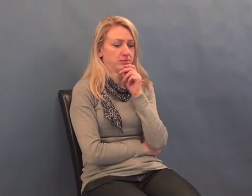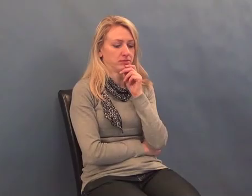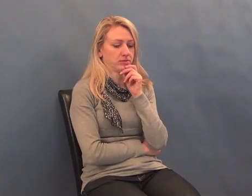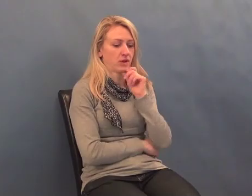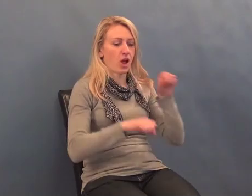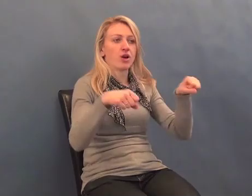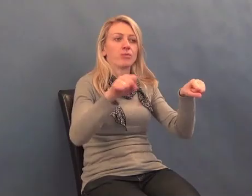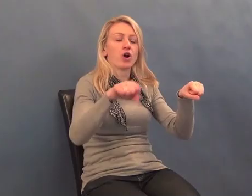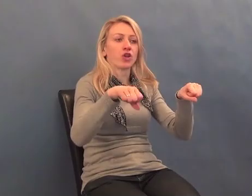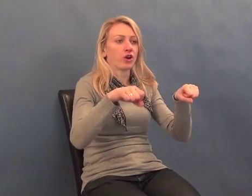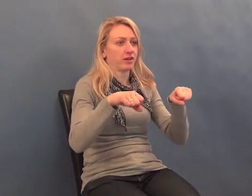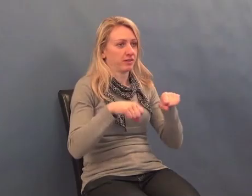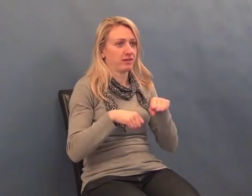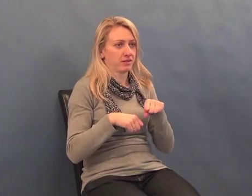Motor.